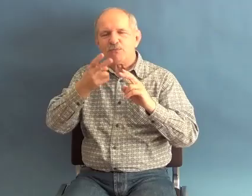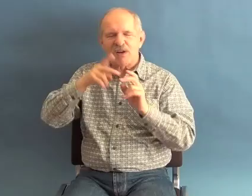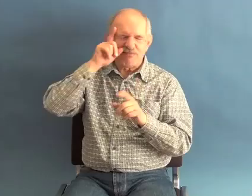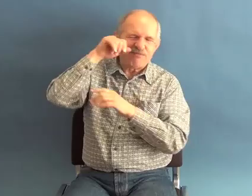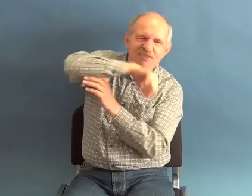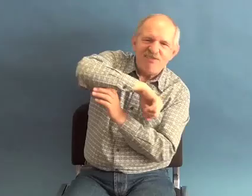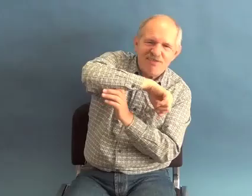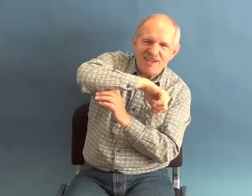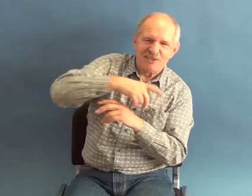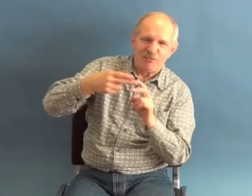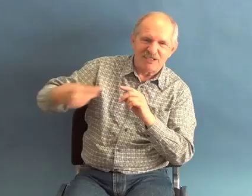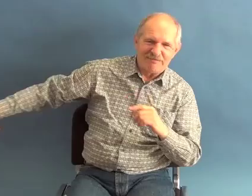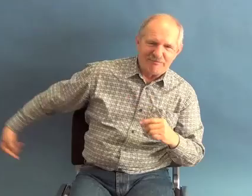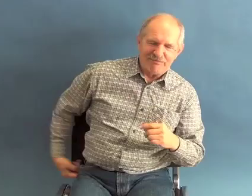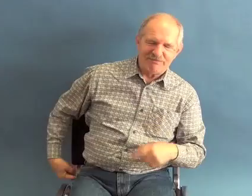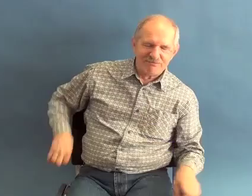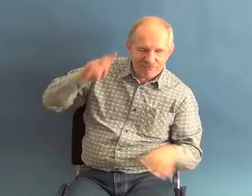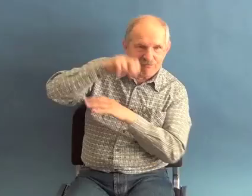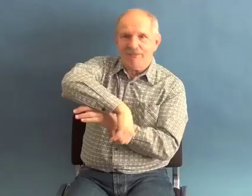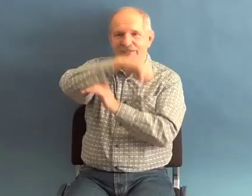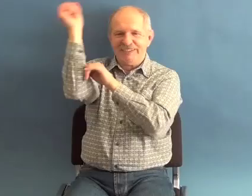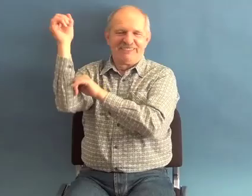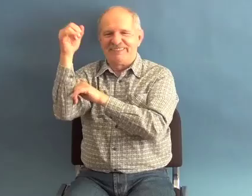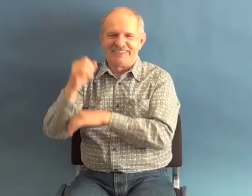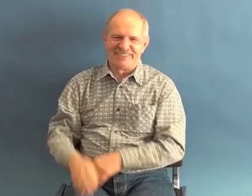Śpiąca osoba dostaje wskazówką w dupę i od razu wstaje.